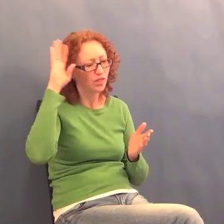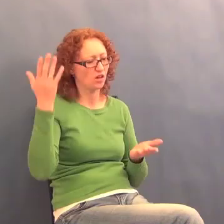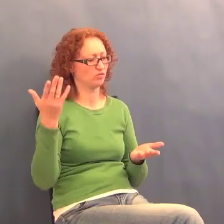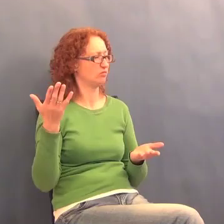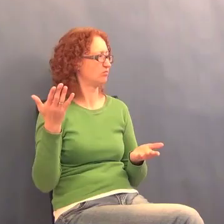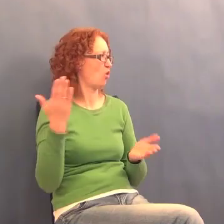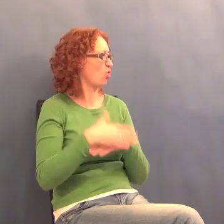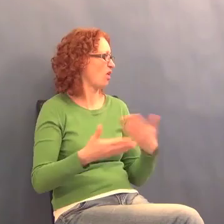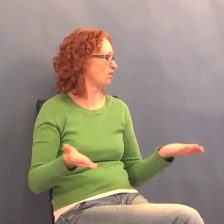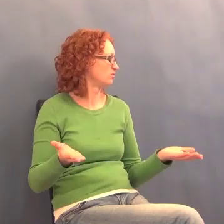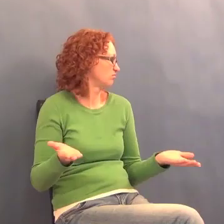W domu o coś się uderzył.